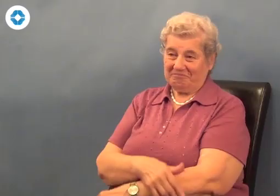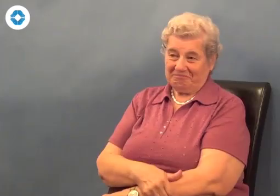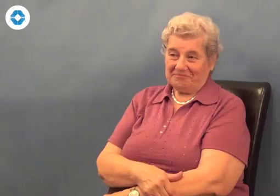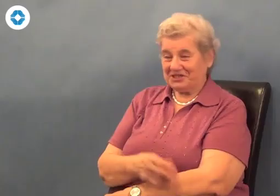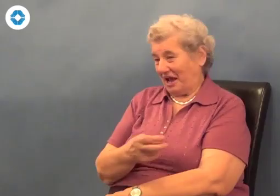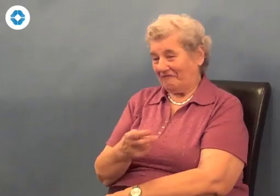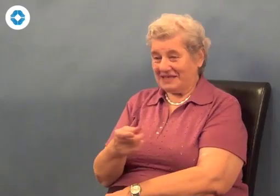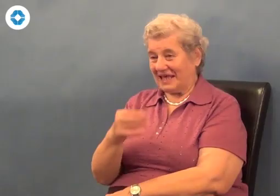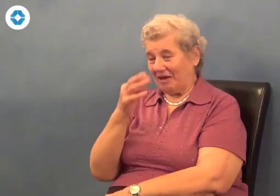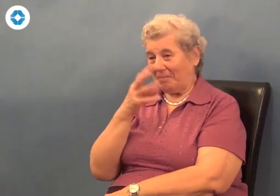Te obrazki są ciekawe.